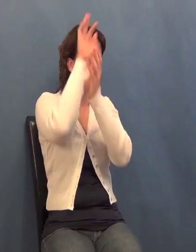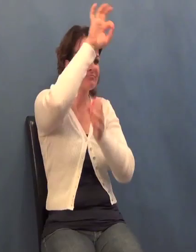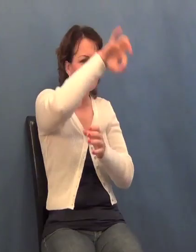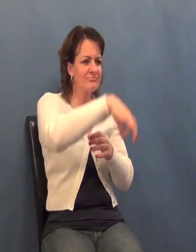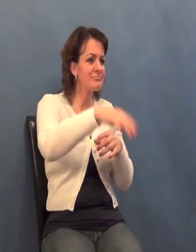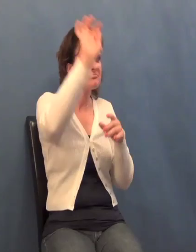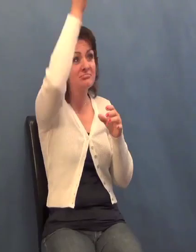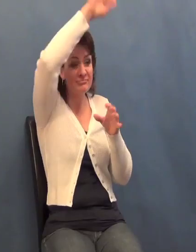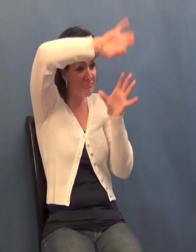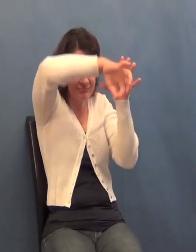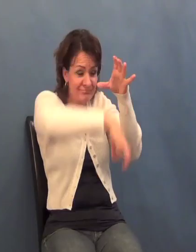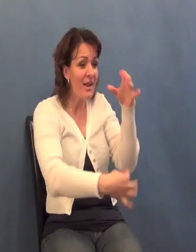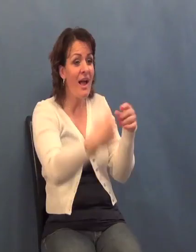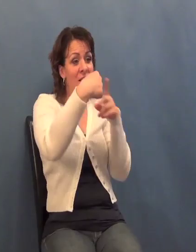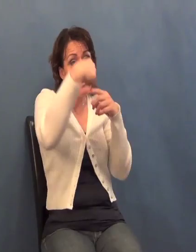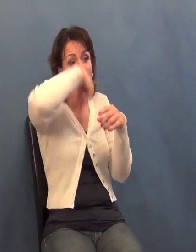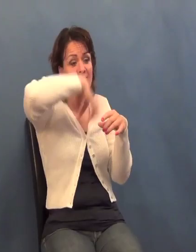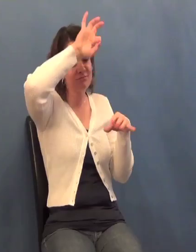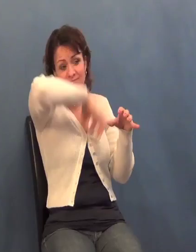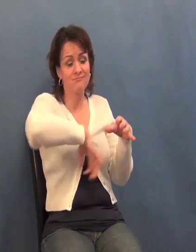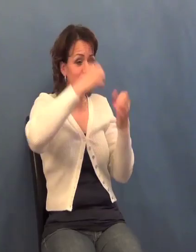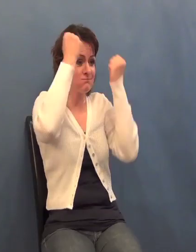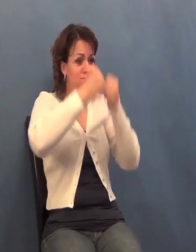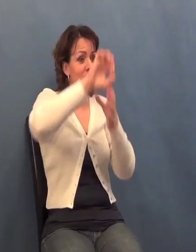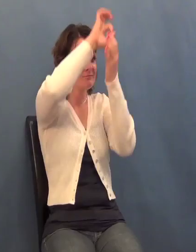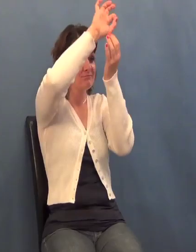Kula spada i trafia do kota, który ją połyka i spada razem z ciężką kulą.